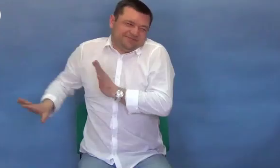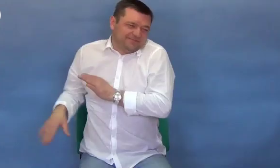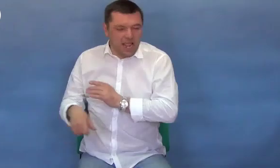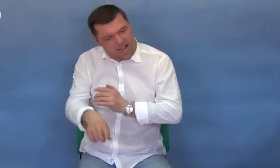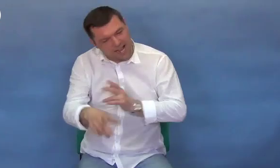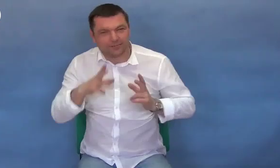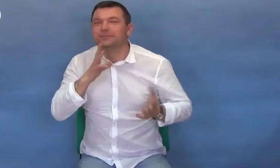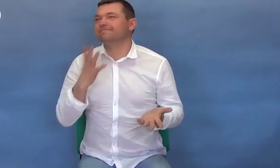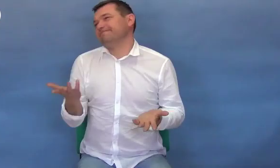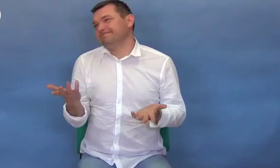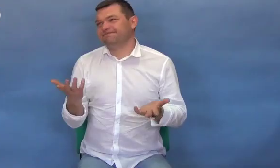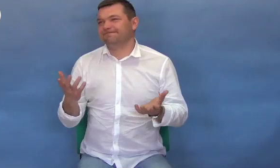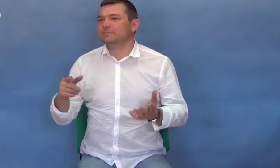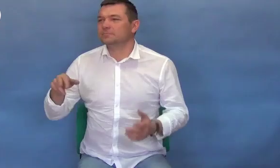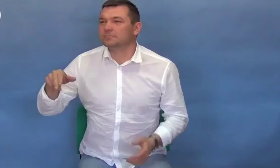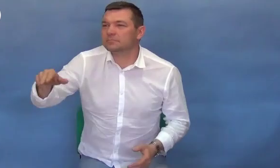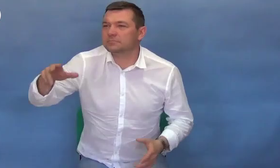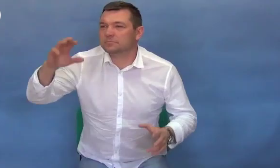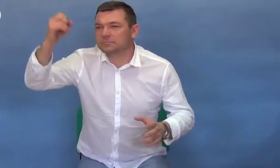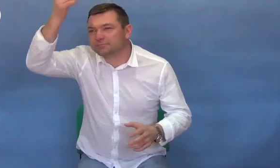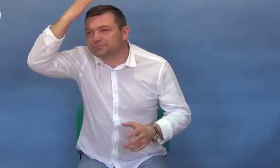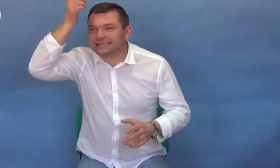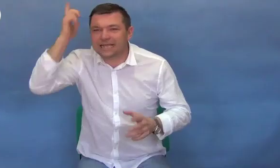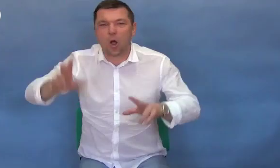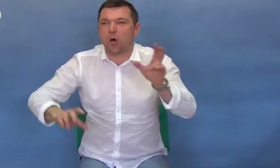Tu chyba chodzi o pójście pod prysznic w hotelu.